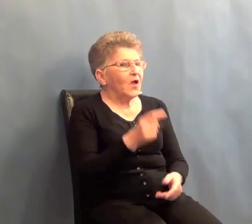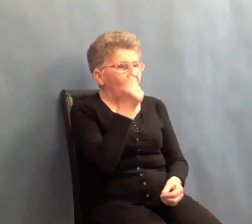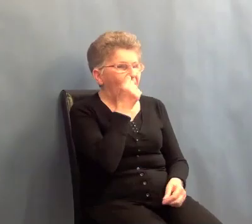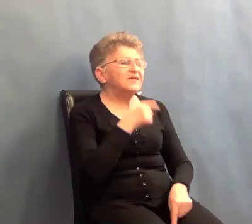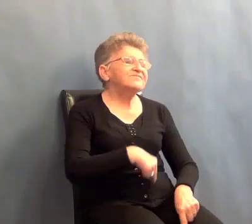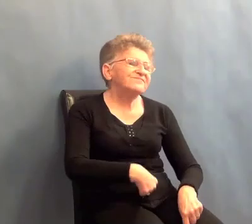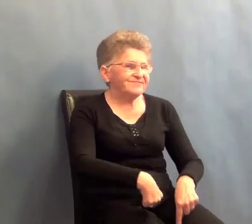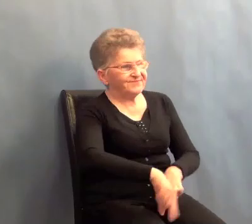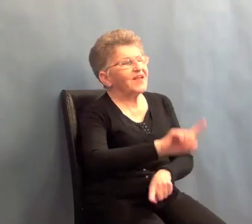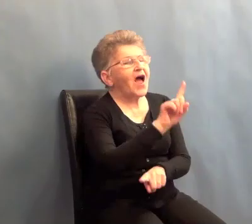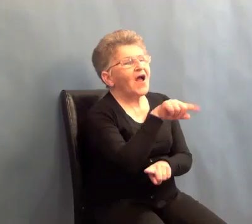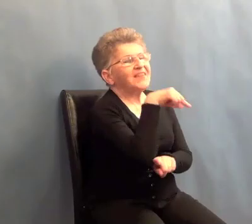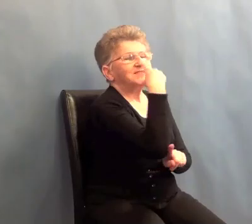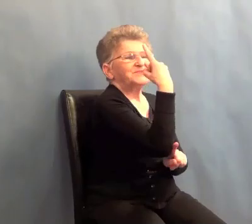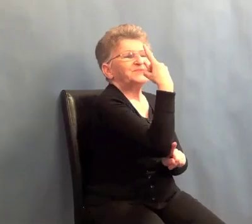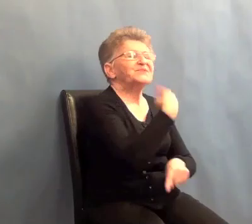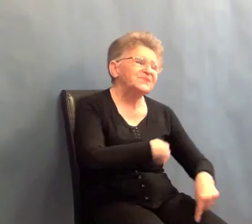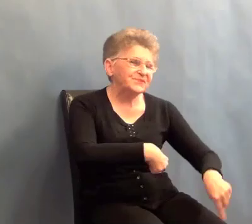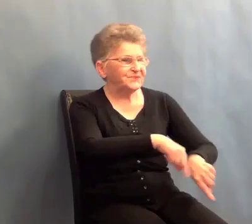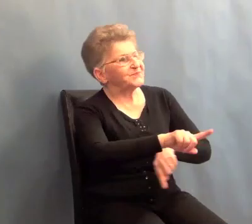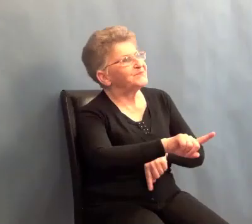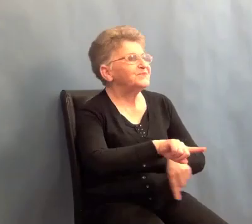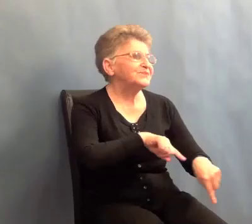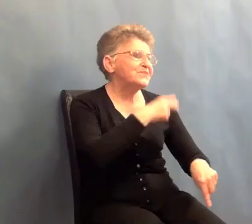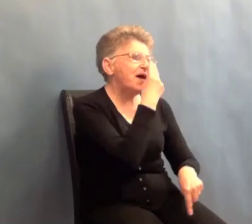Idzie dumny kot, delikatnie rusza ogonem.